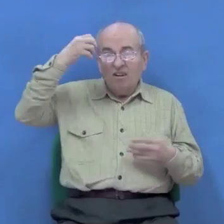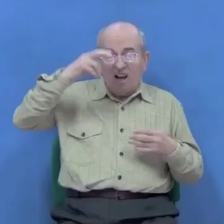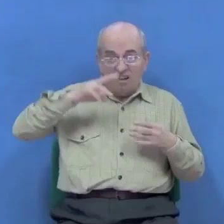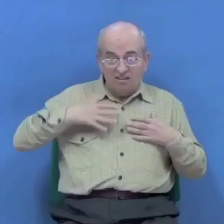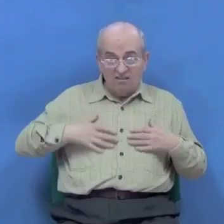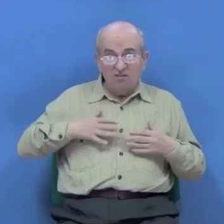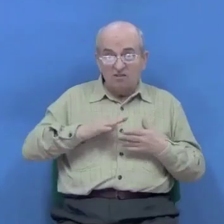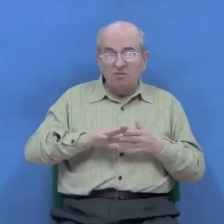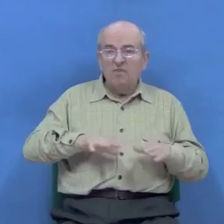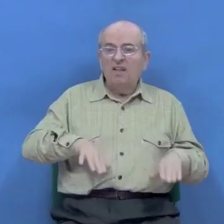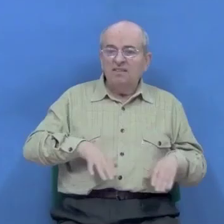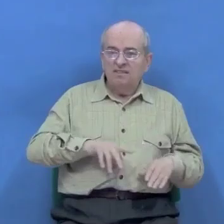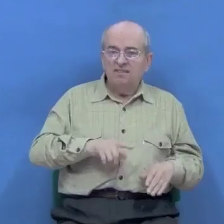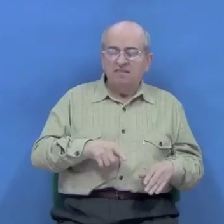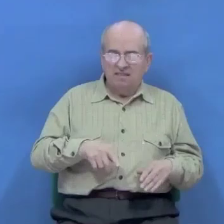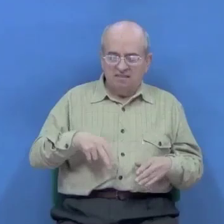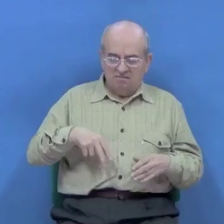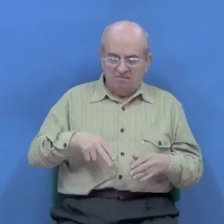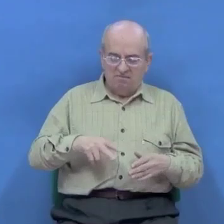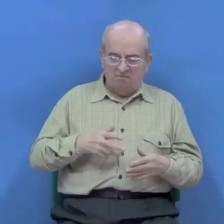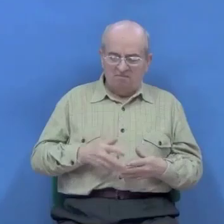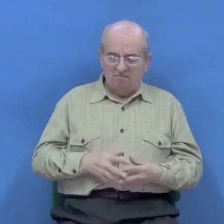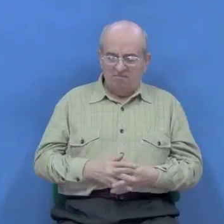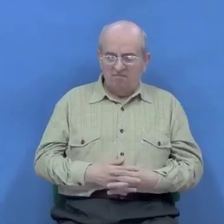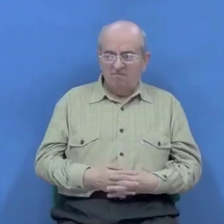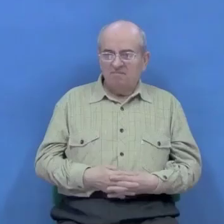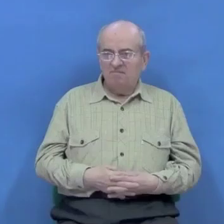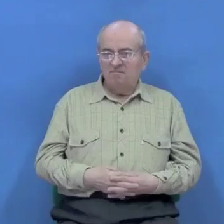Przed basenem trzeba wykąpać się pod prysznicem.